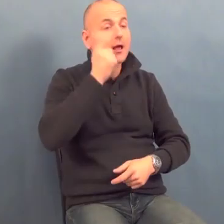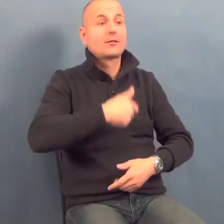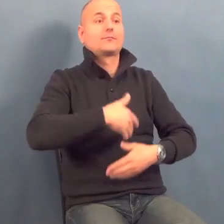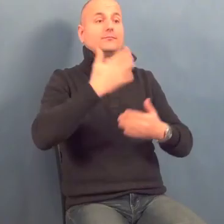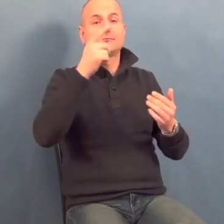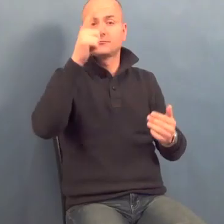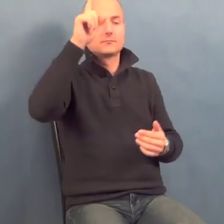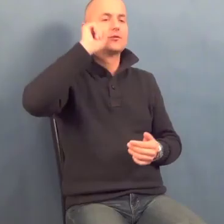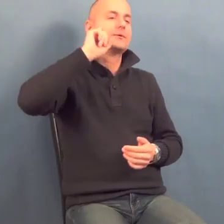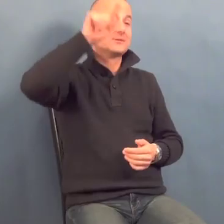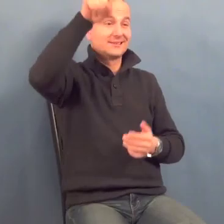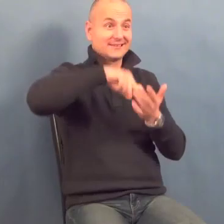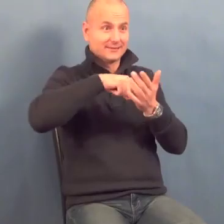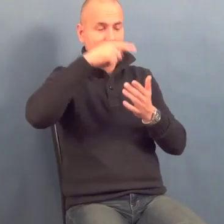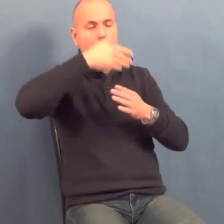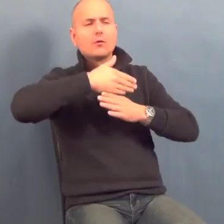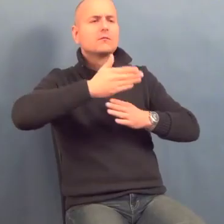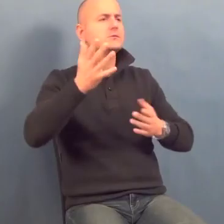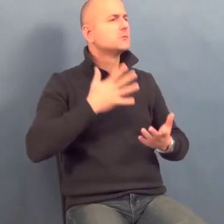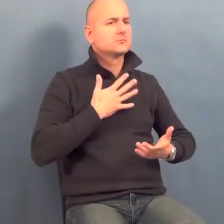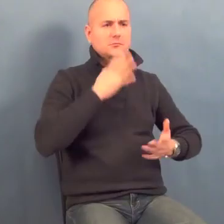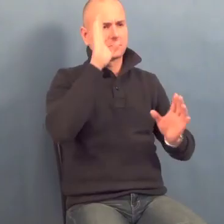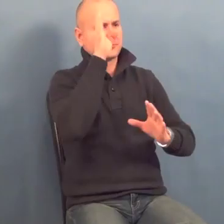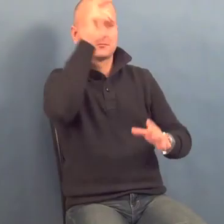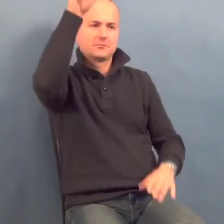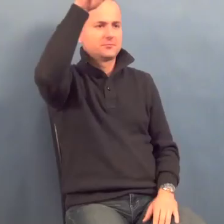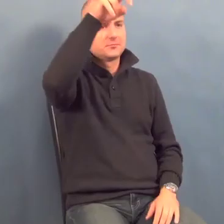Ten chłopak, ten chłopak z góry nieświadomy niczego schodzi na dół.